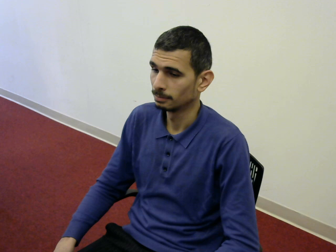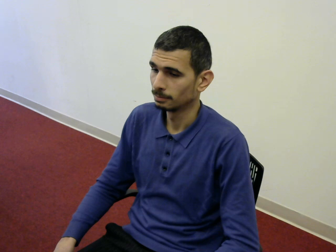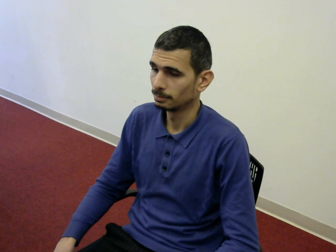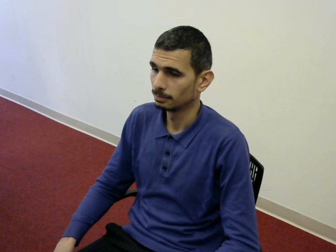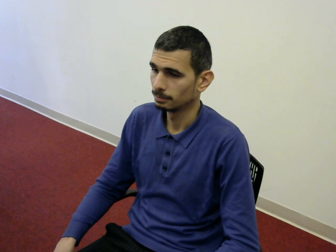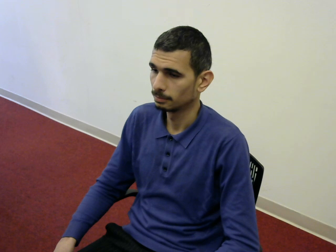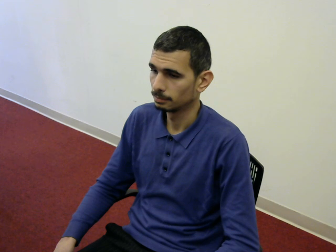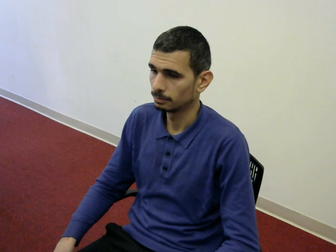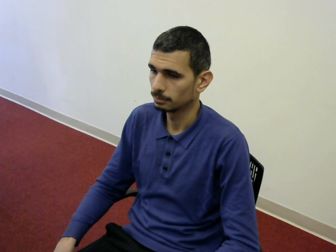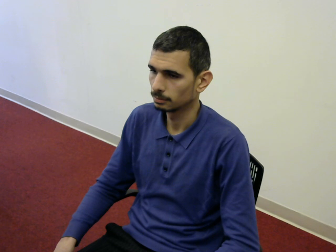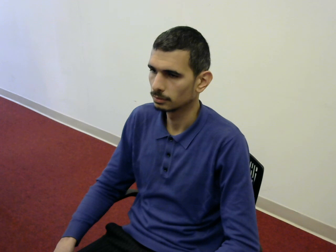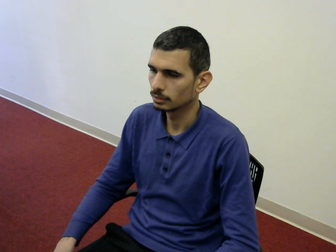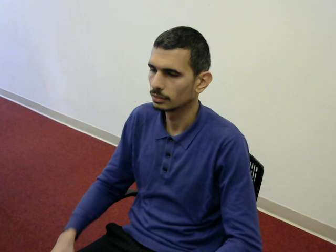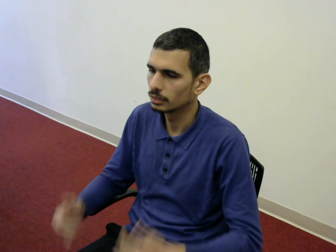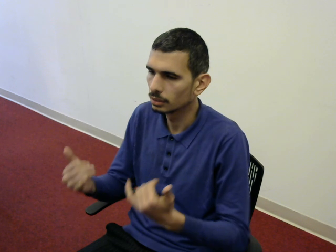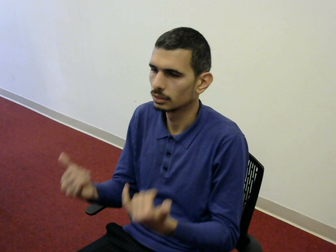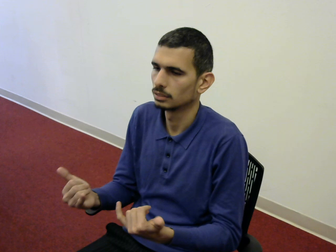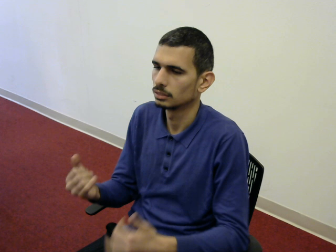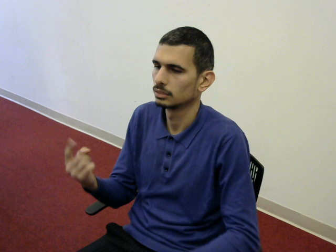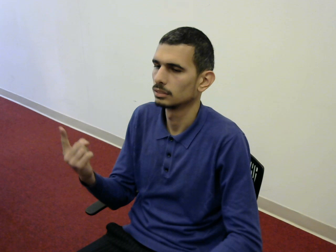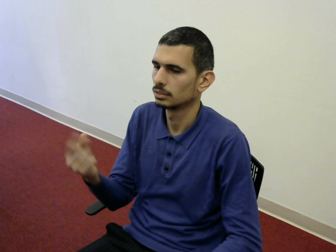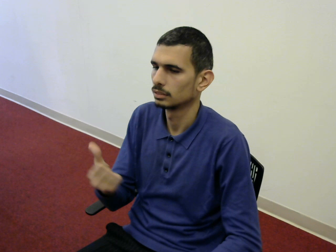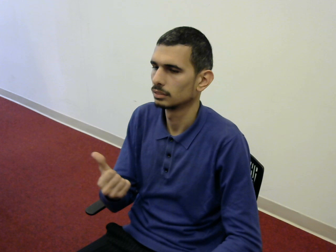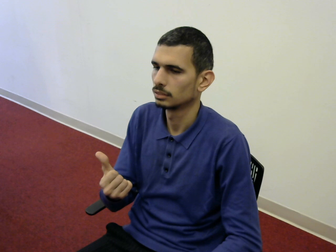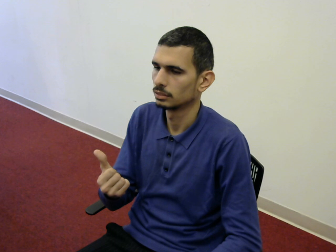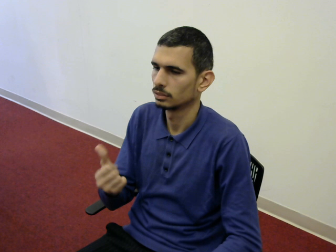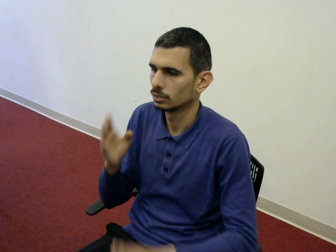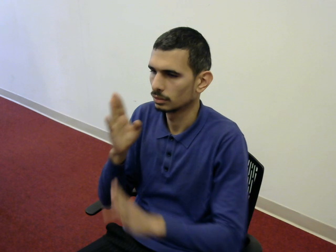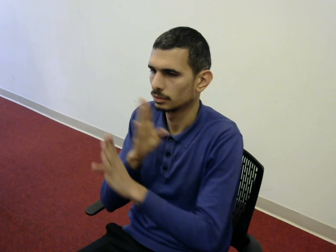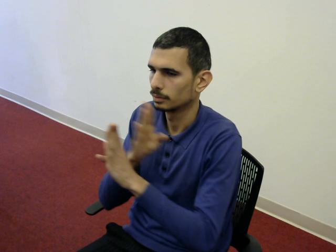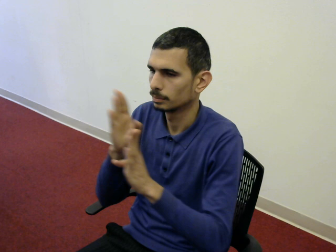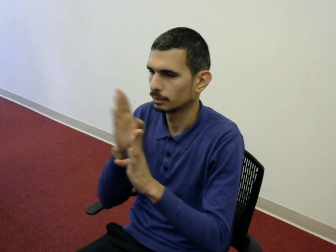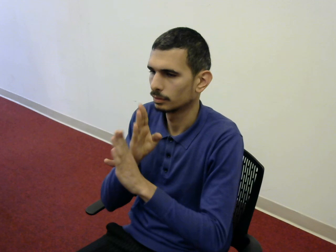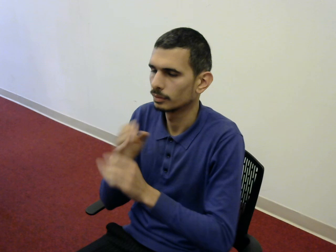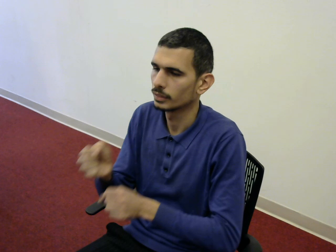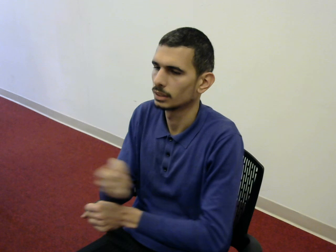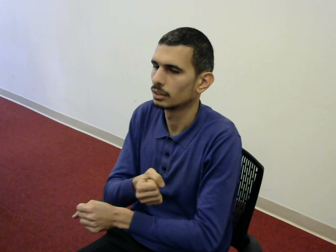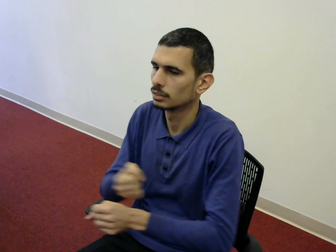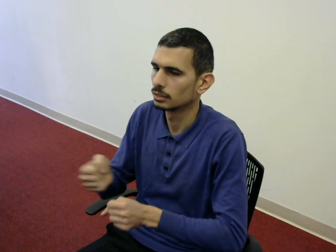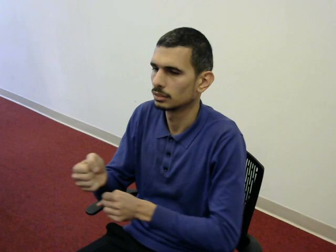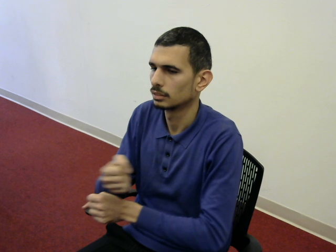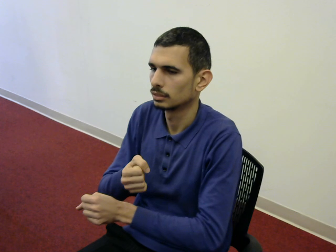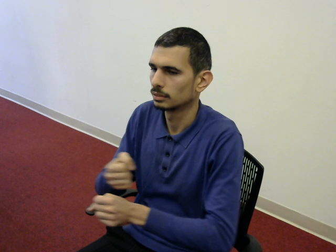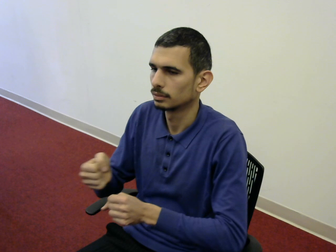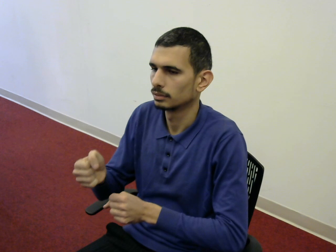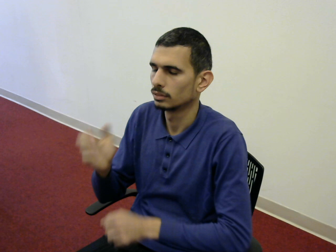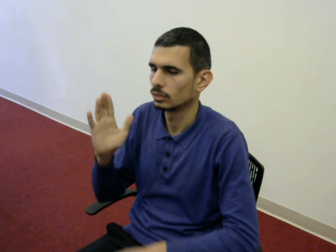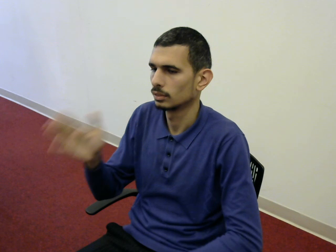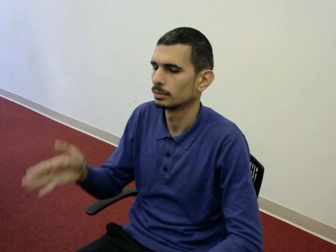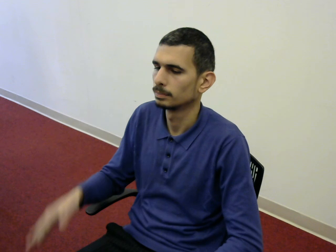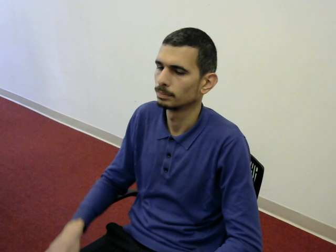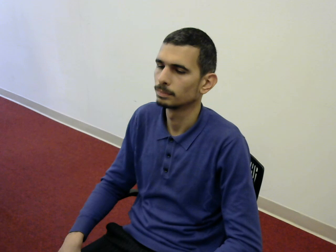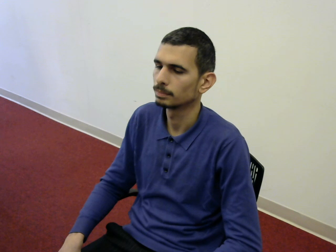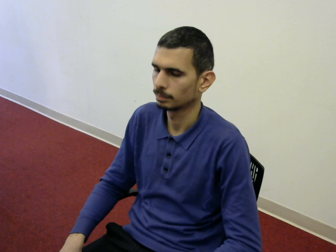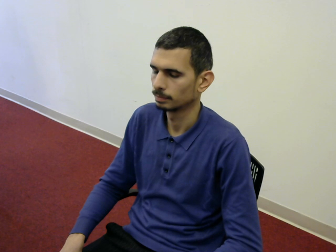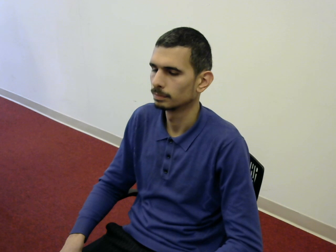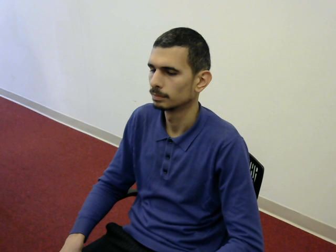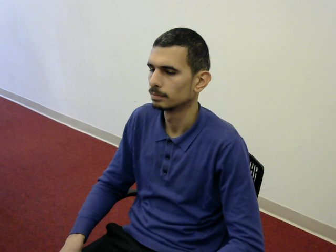Bu həftə hava küləkli olacaq